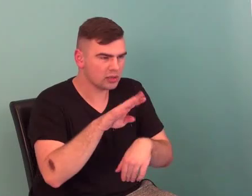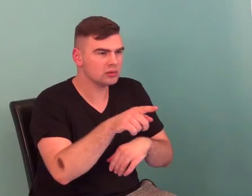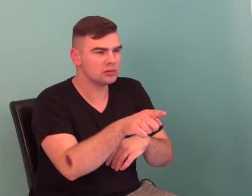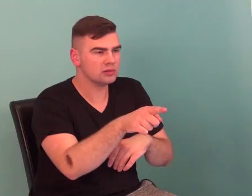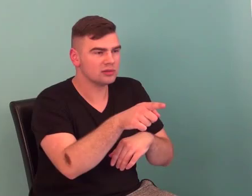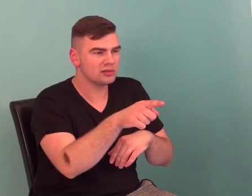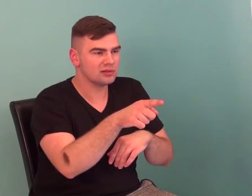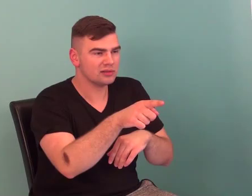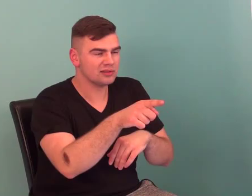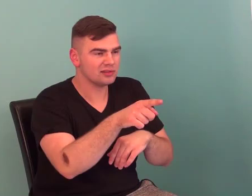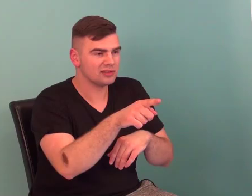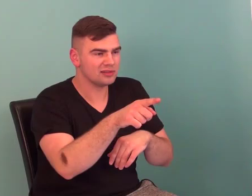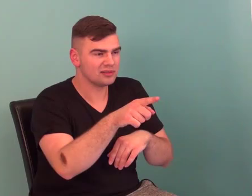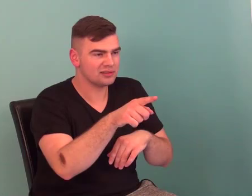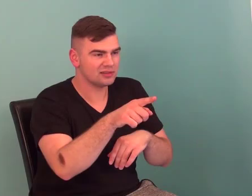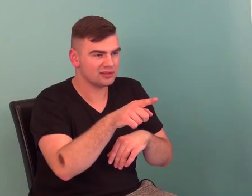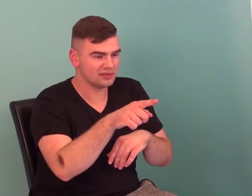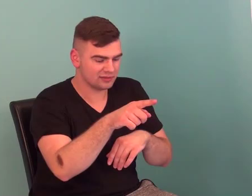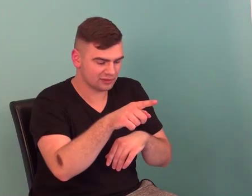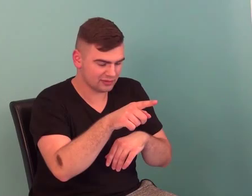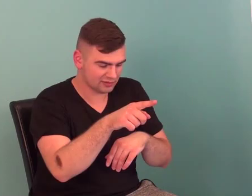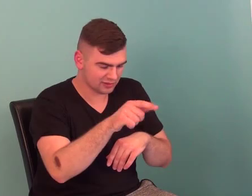A ty?